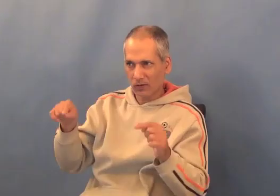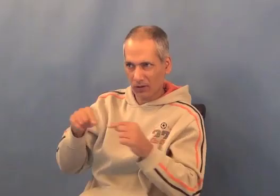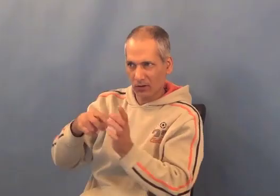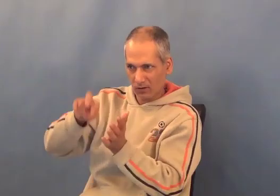Upadać.